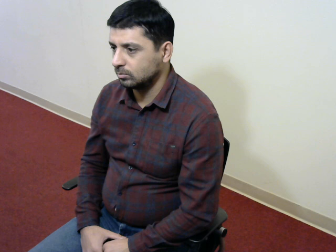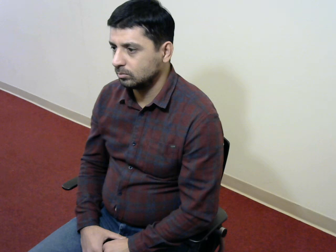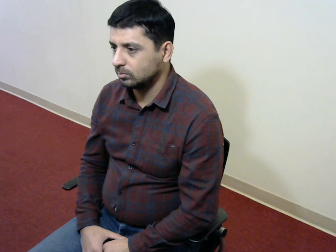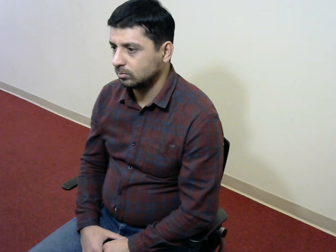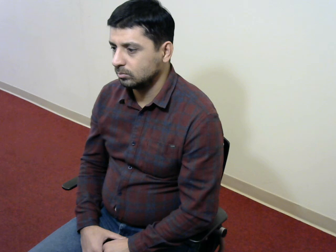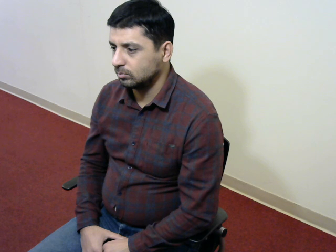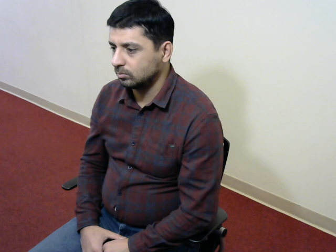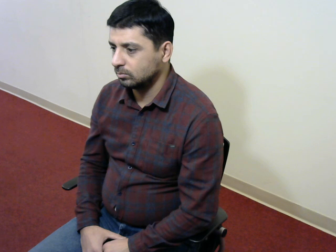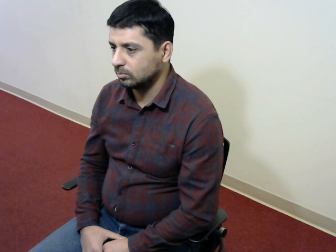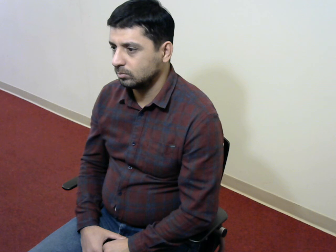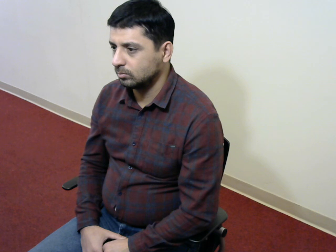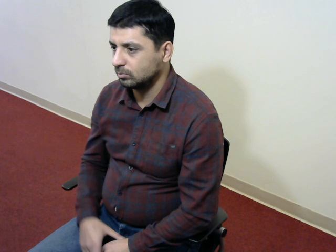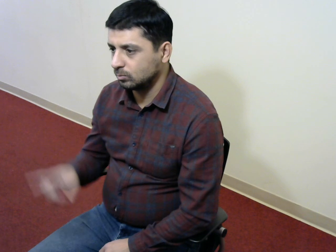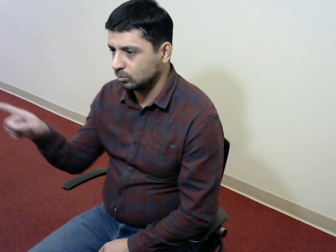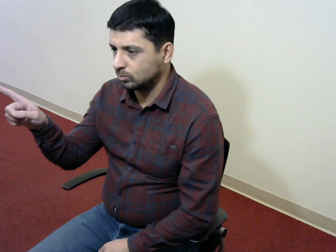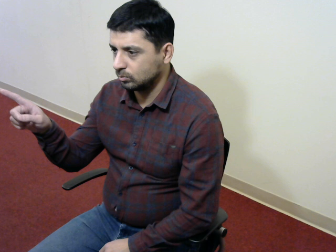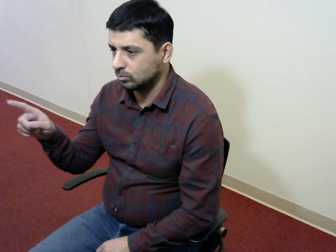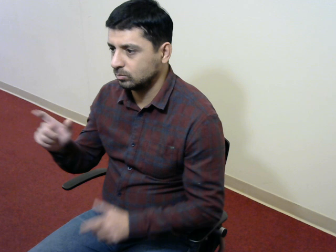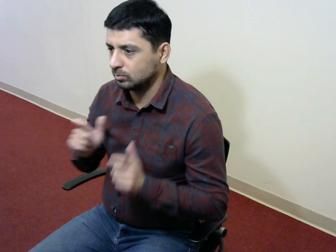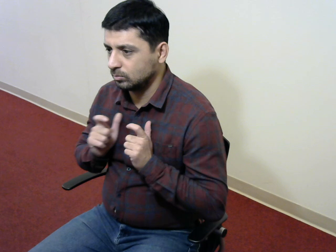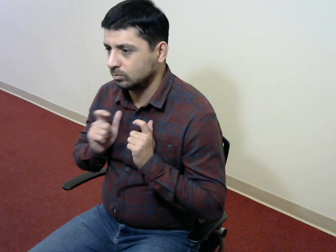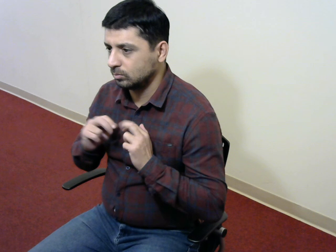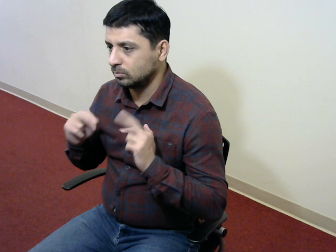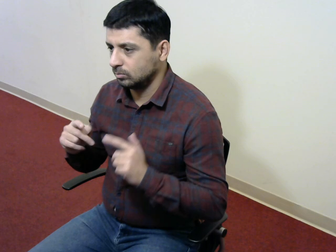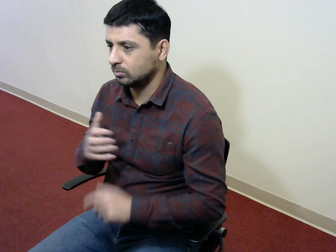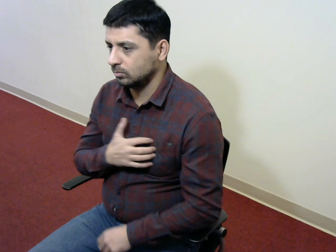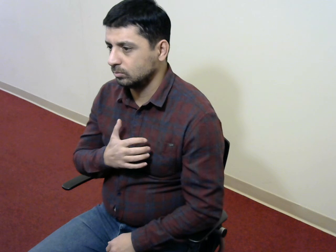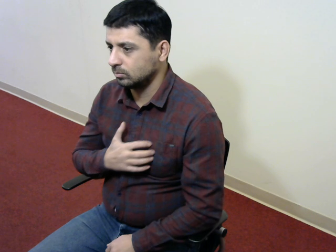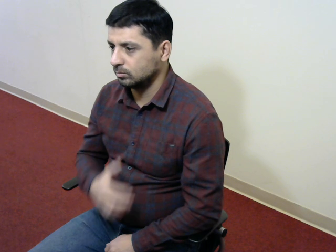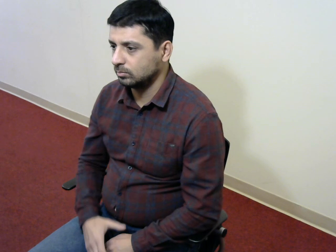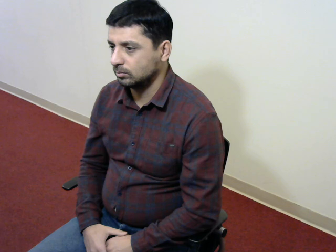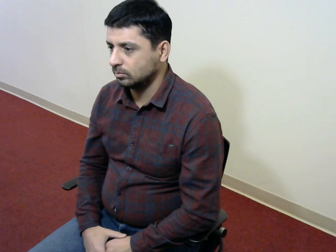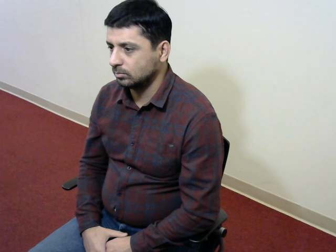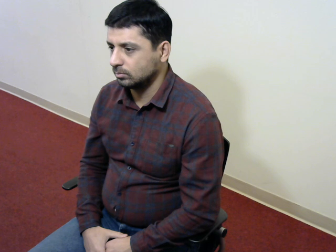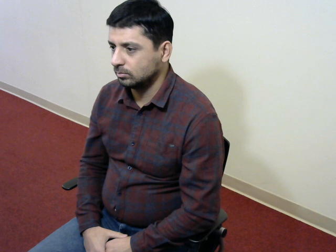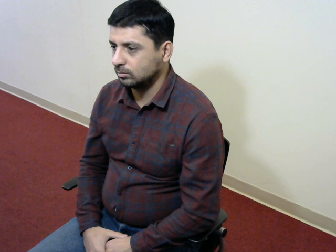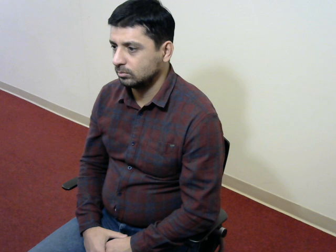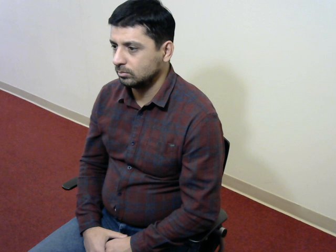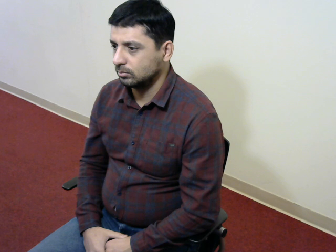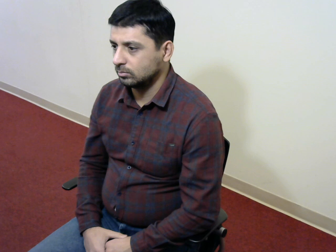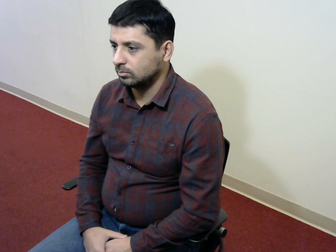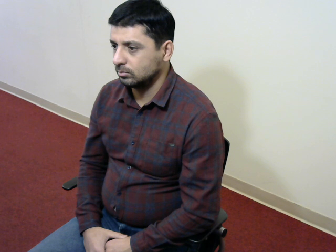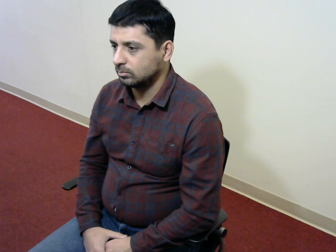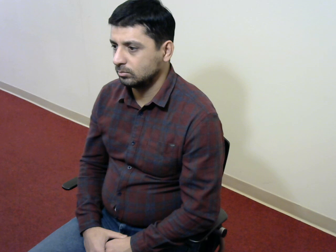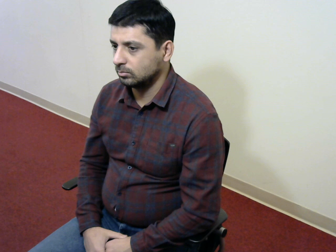O köynəyini dəyişmək istəyir